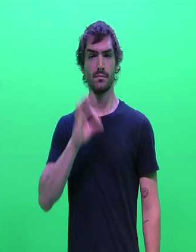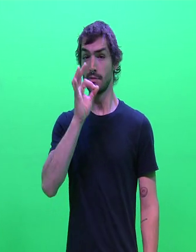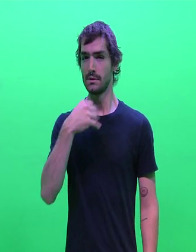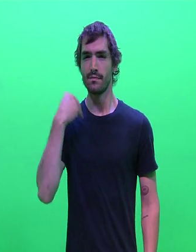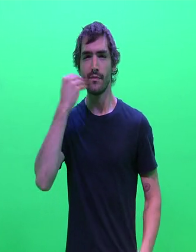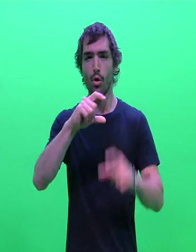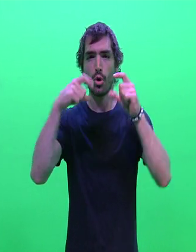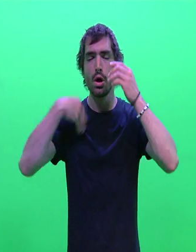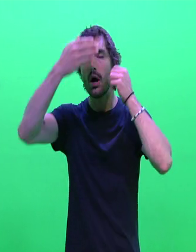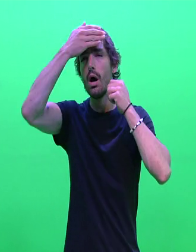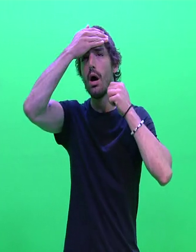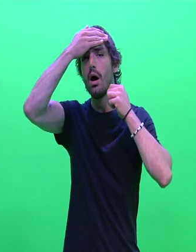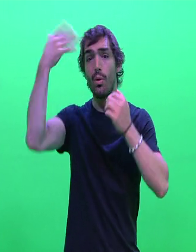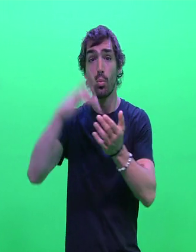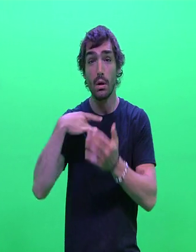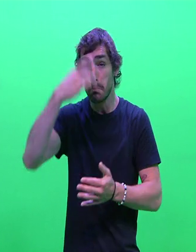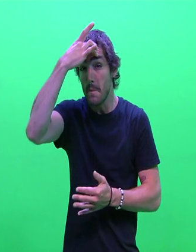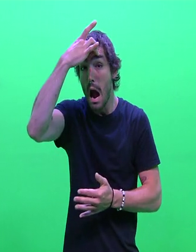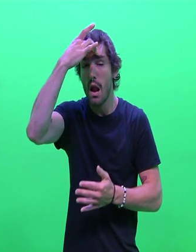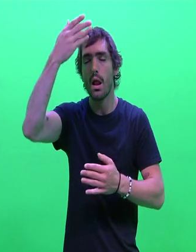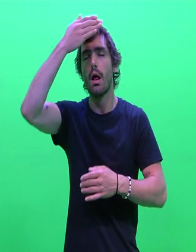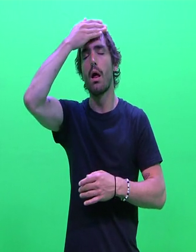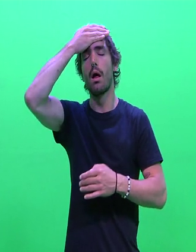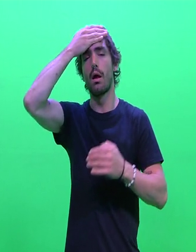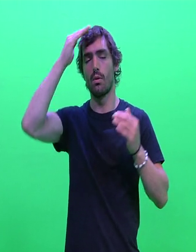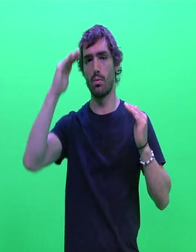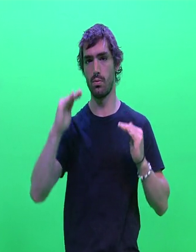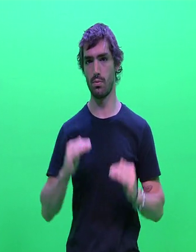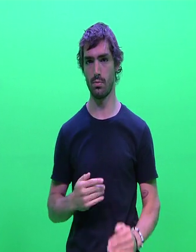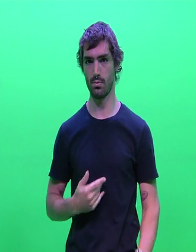Sí, quan em fa mal el cap em poso fred al front i el dolor disminueix.